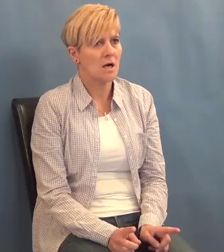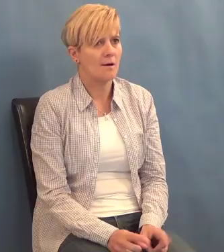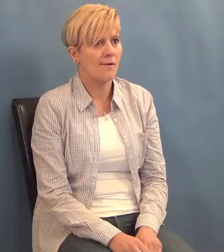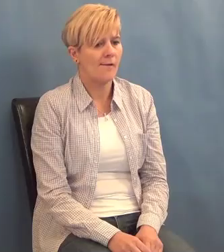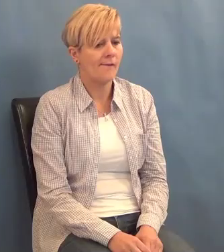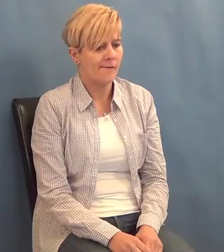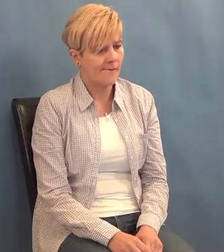Uwaga.